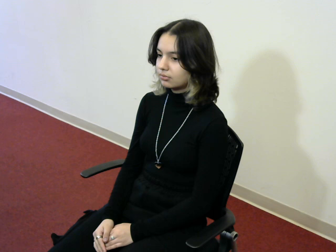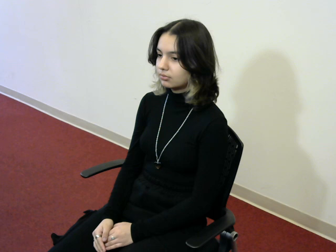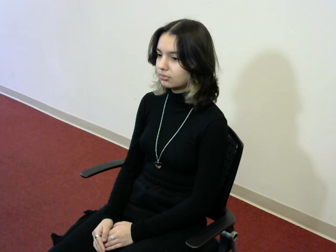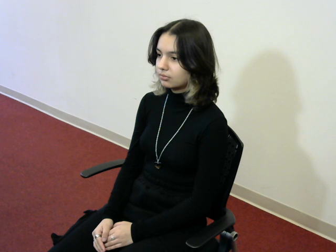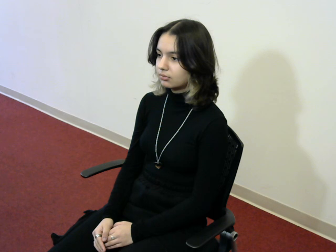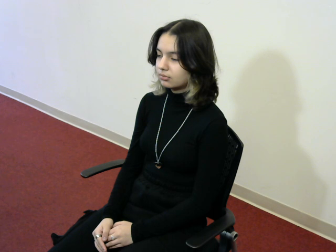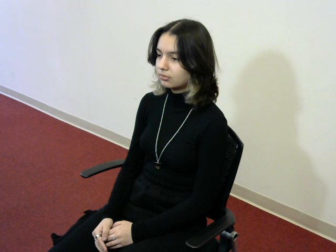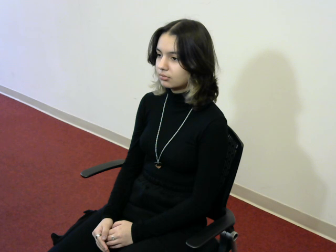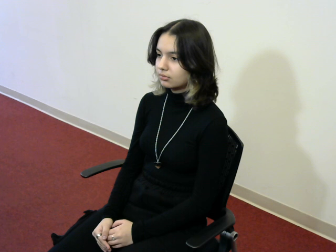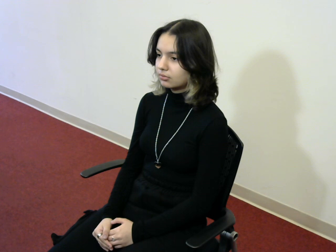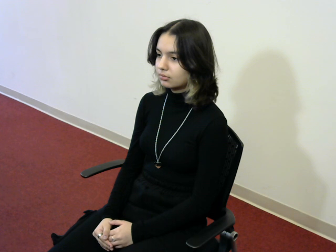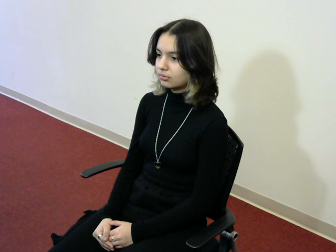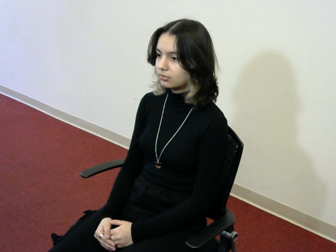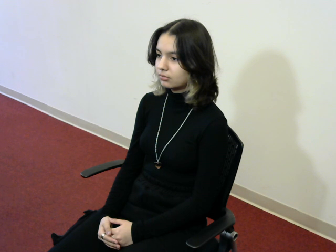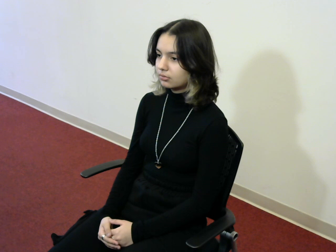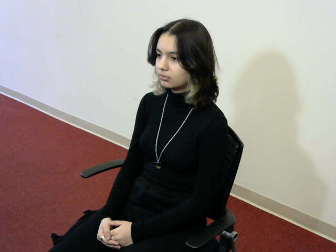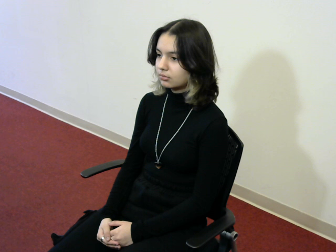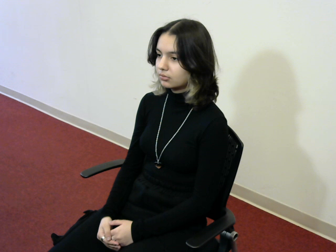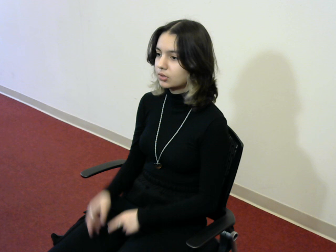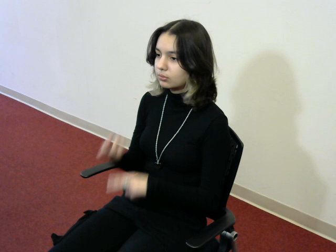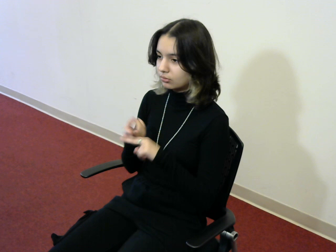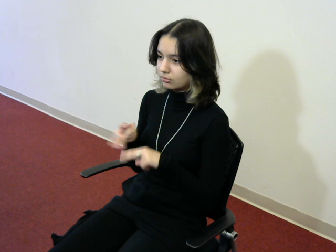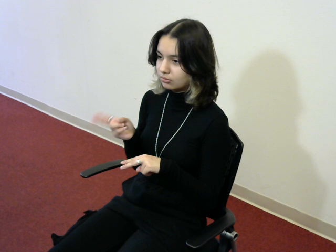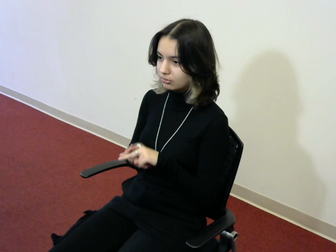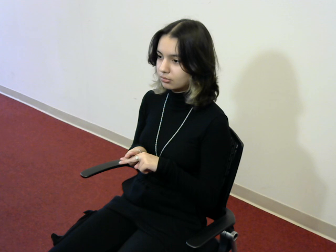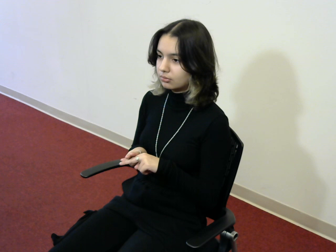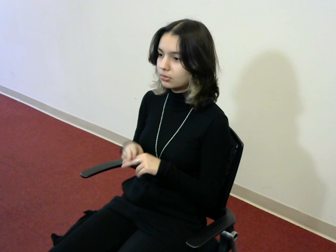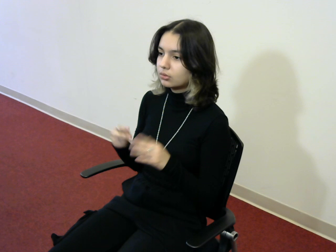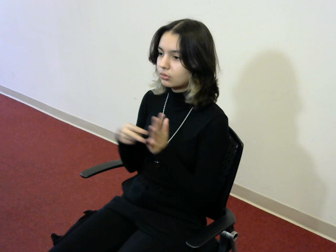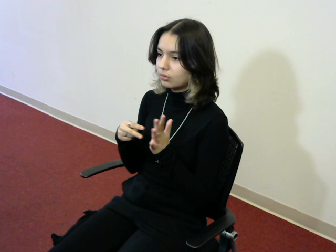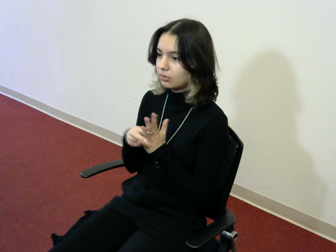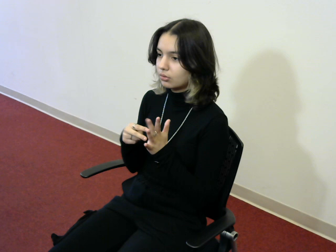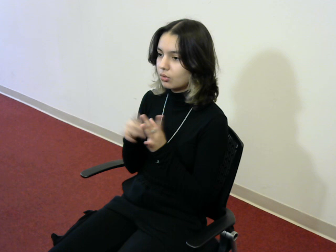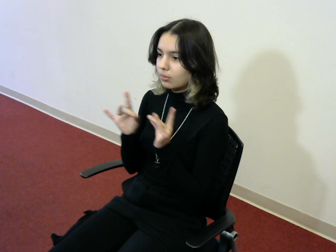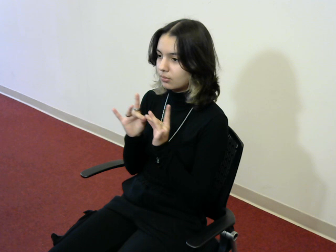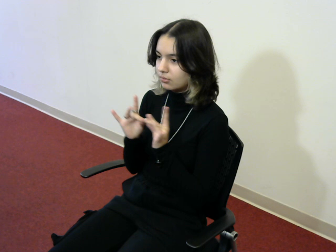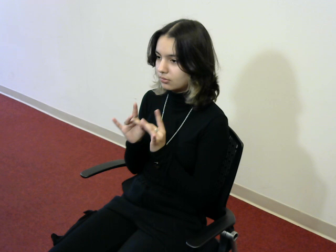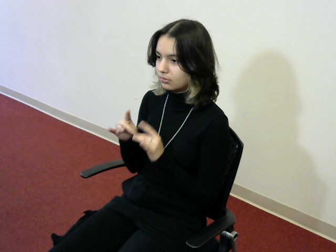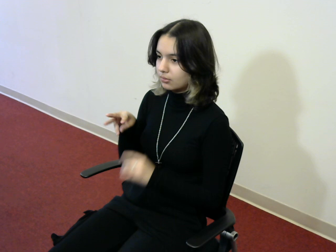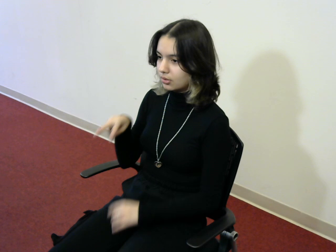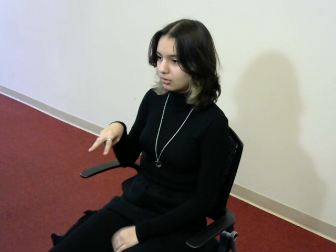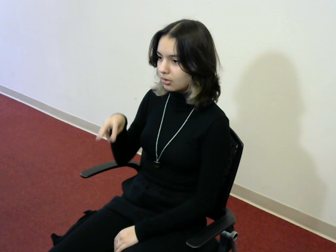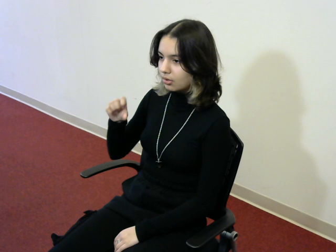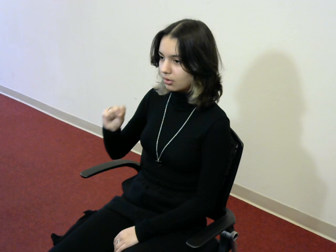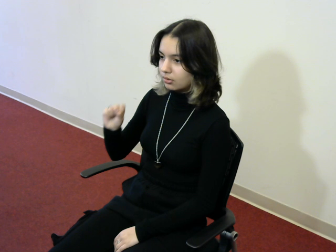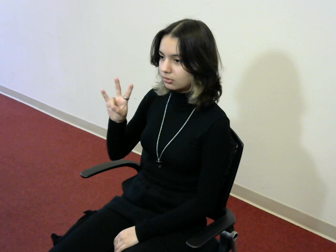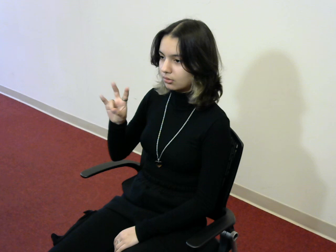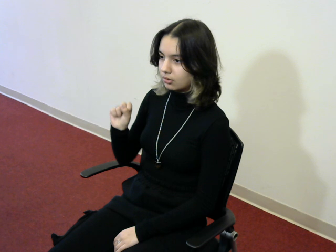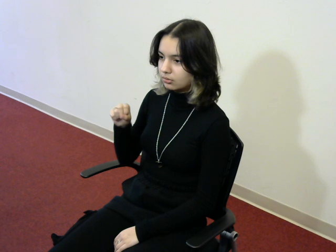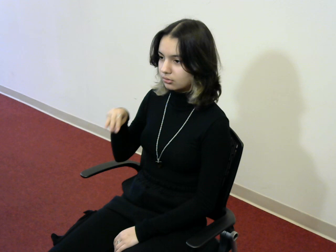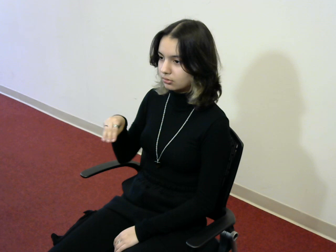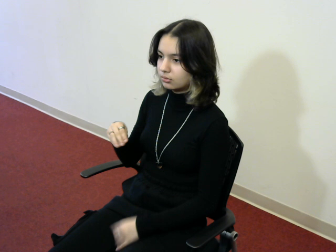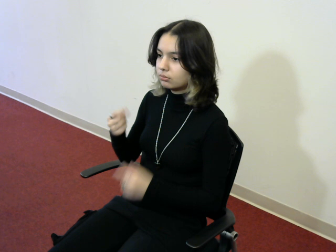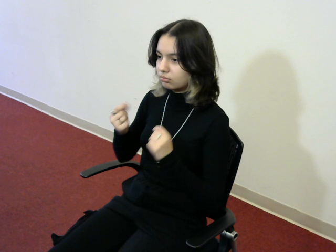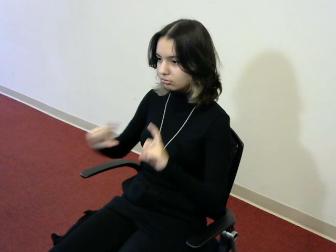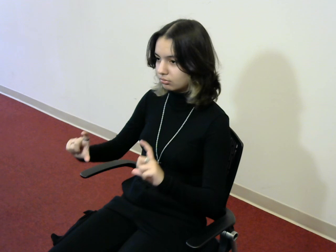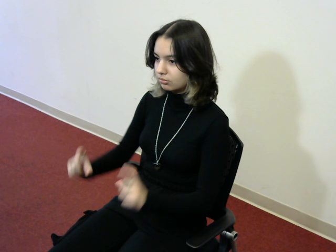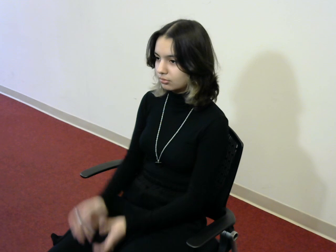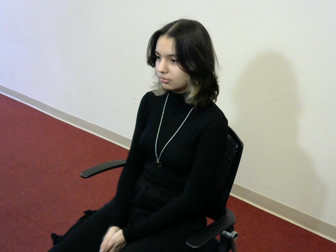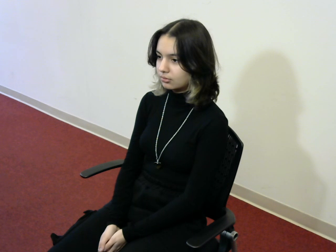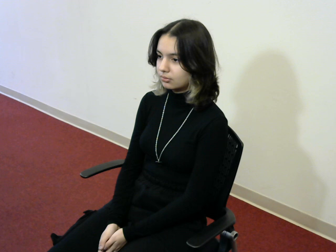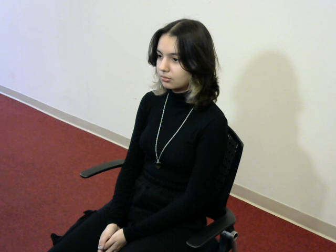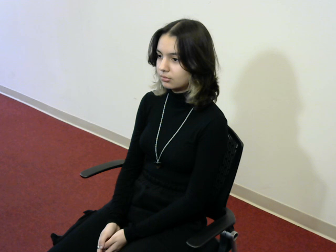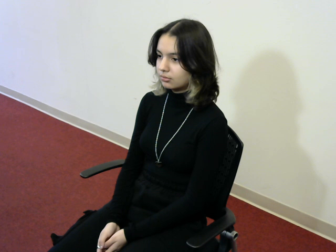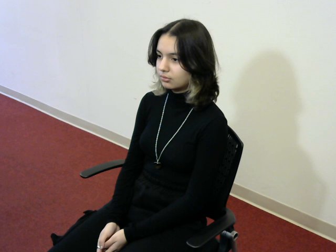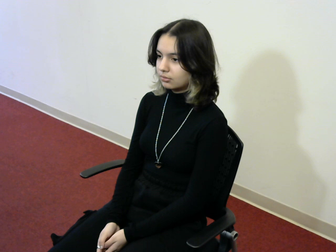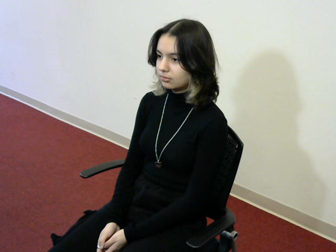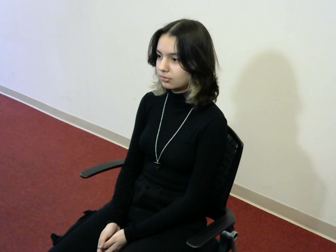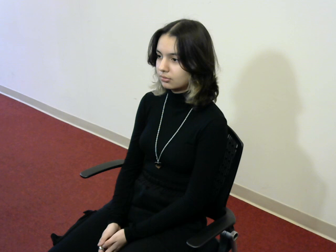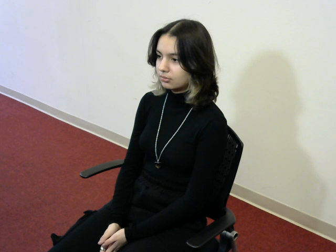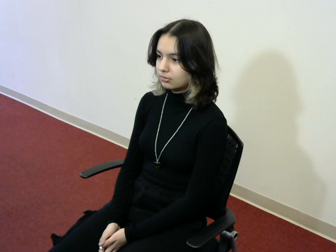Bunun qiyməti 10 manat qalxıb